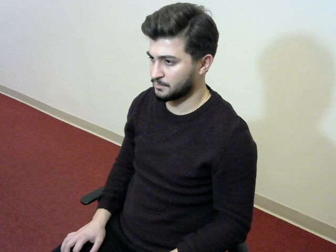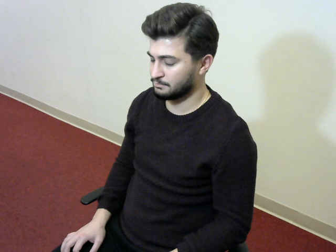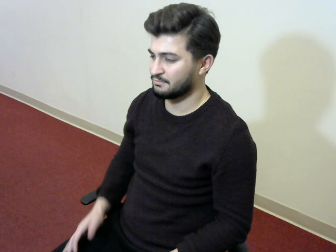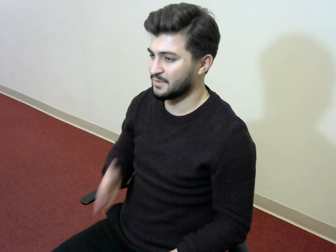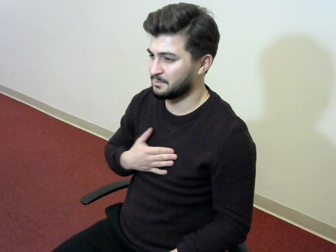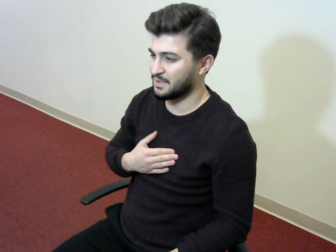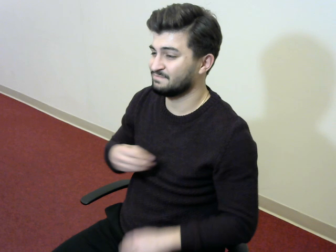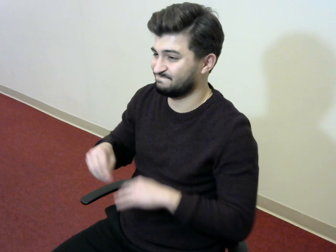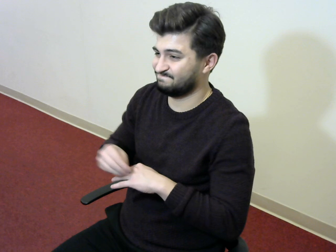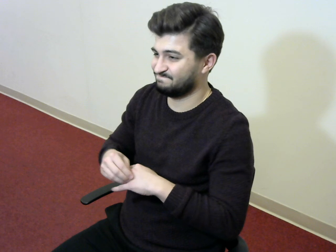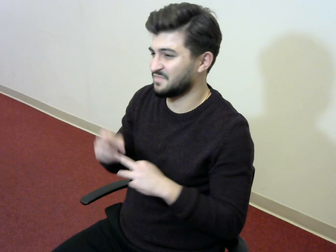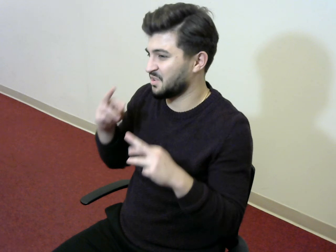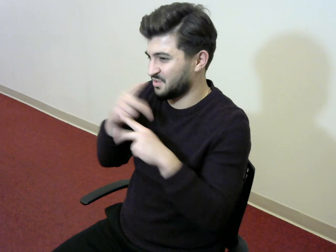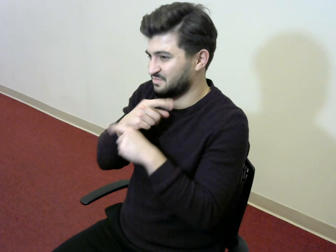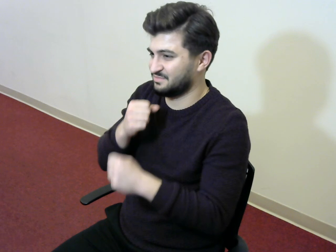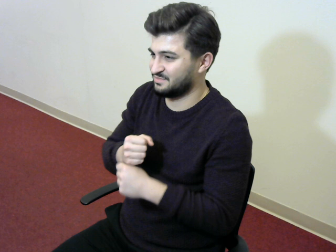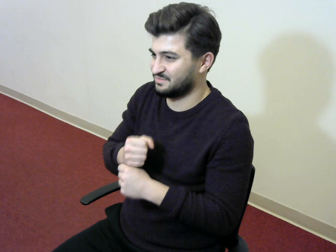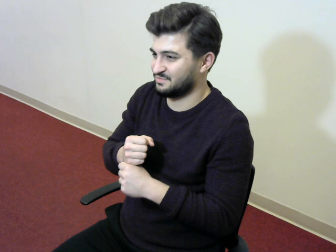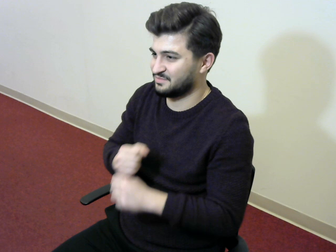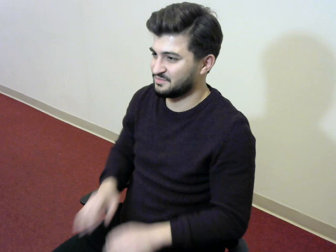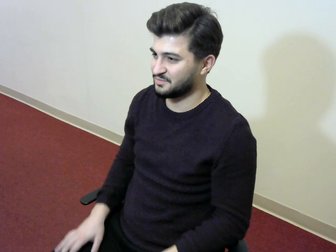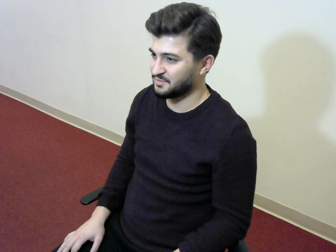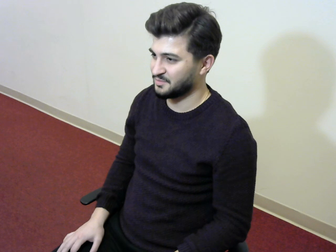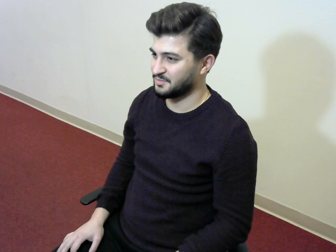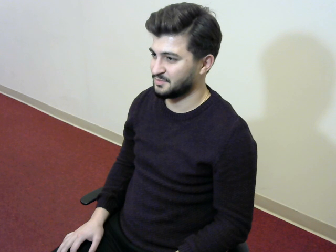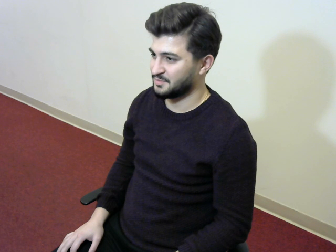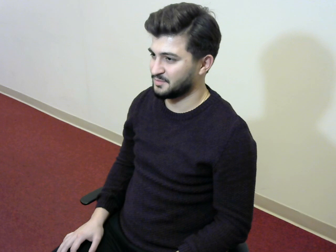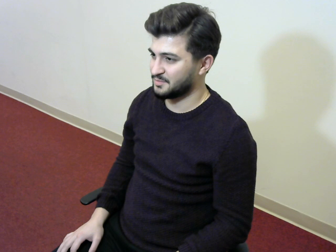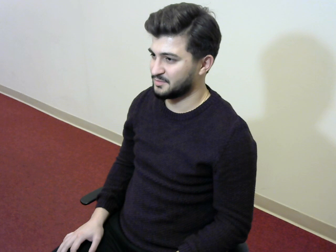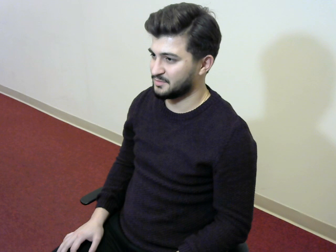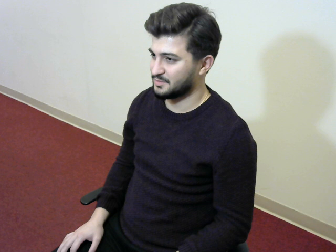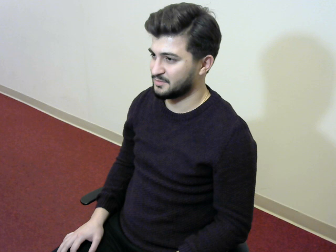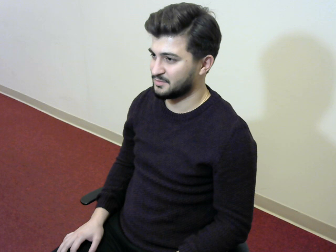Mənim həyat yoldaşım səhv edib